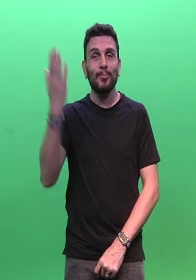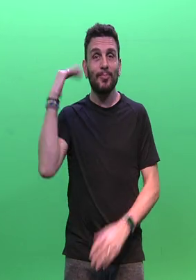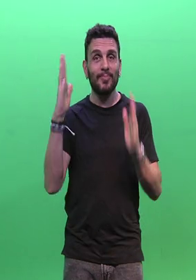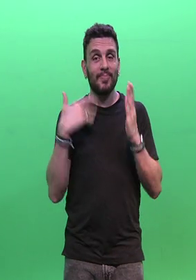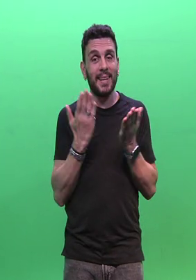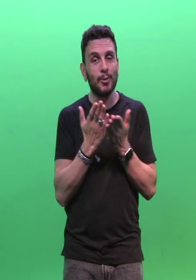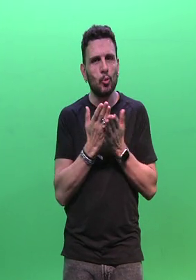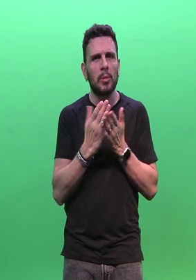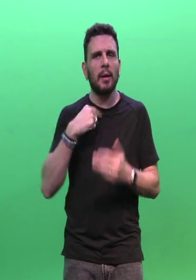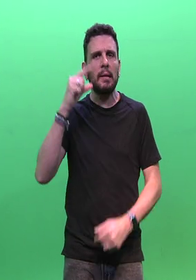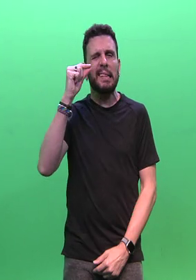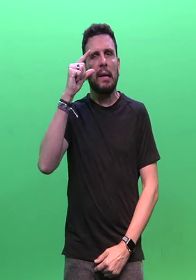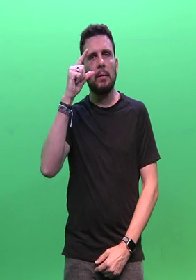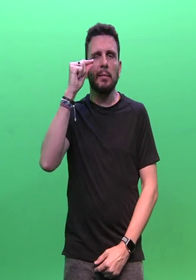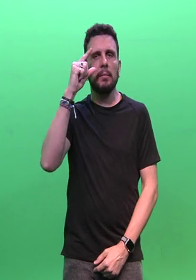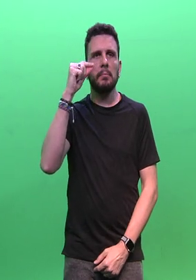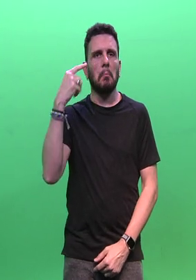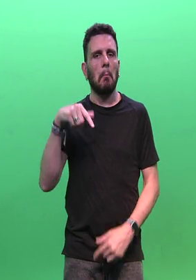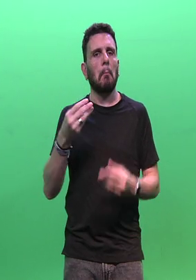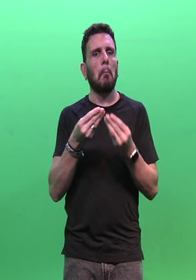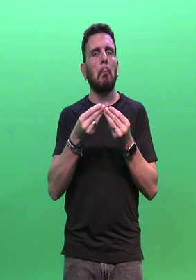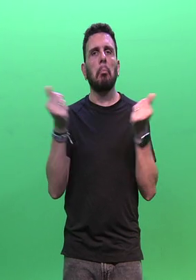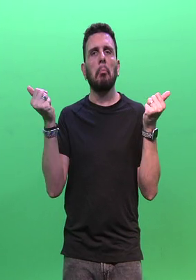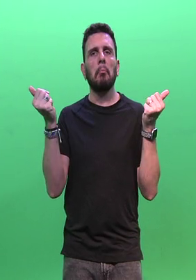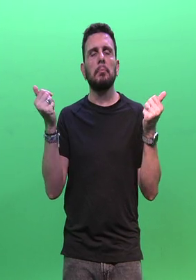Quan estudiava tenia un tic a l'ull, després em va desaparèixer.